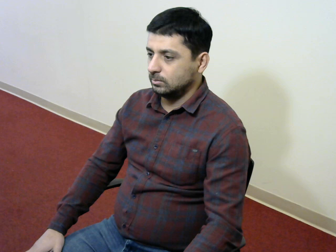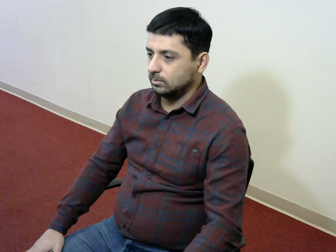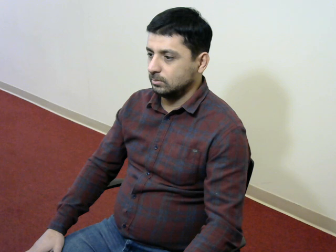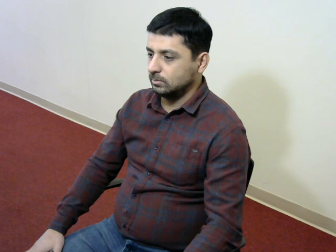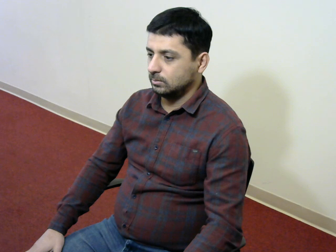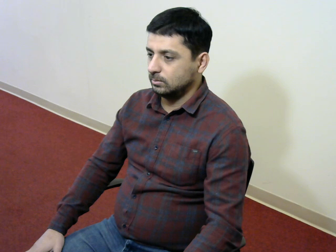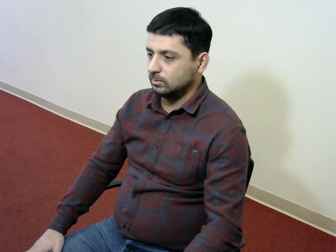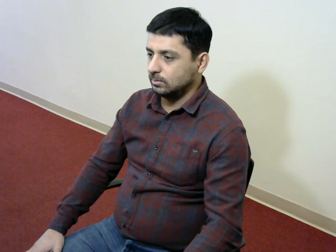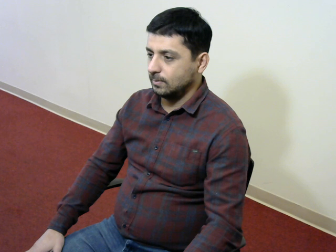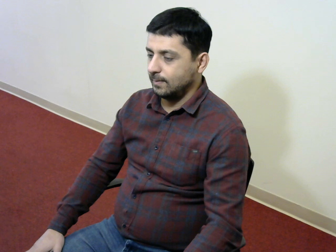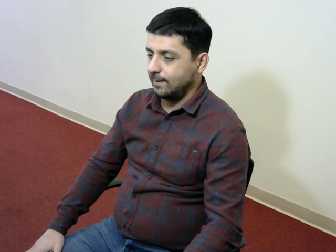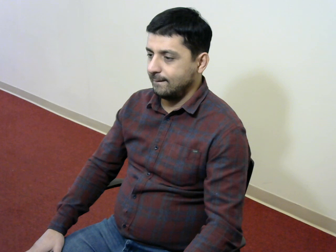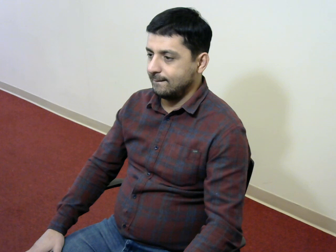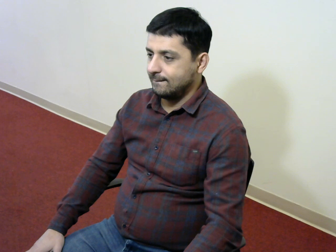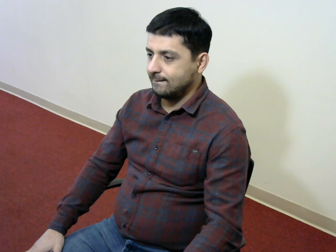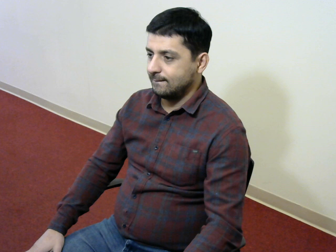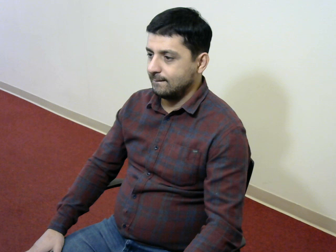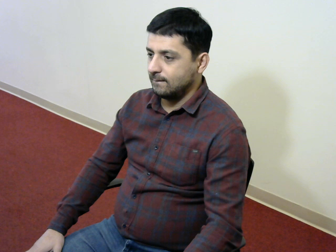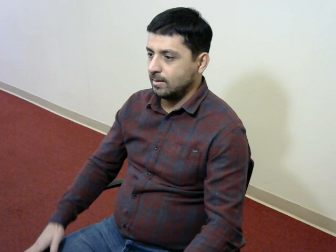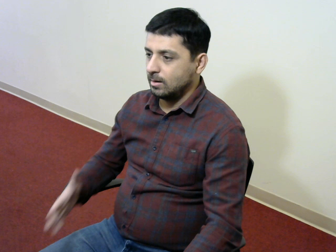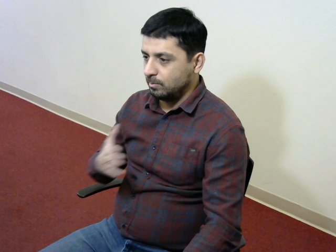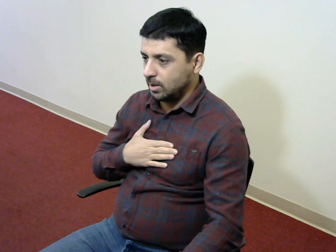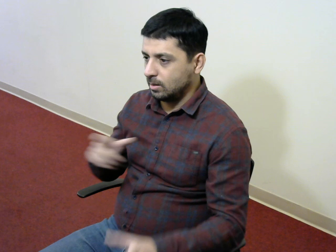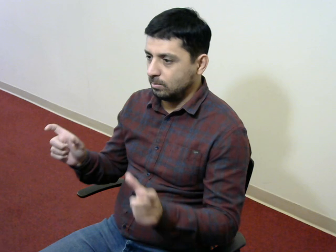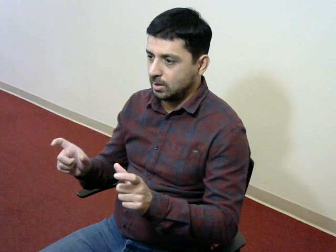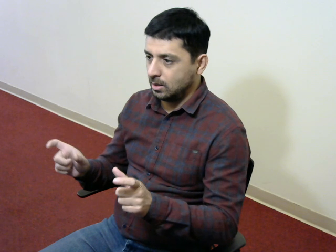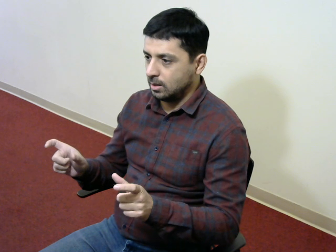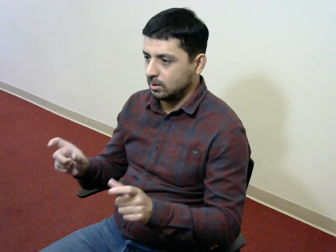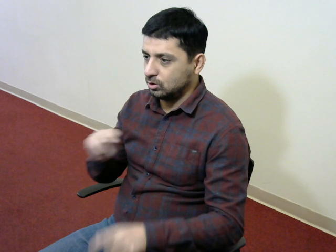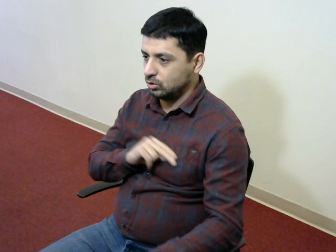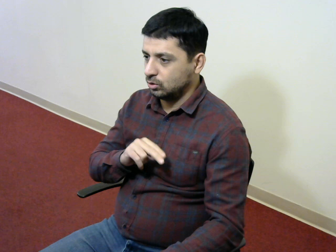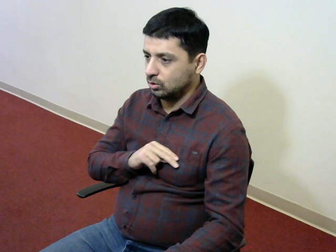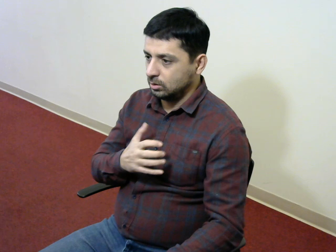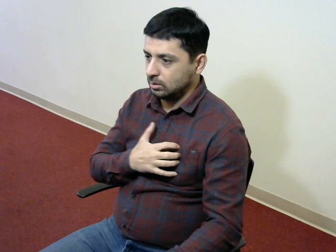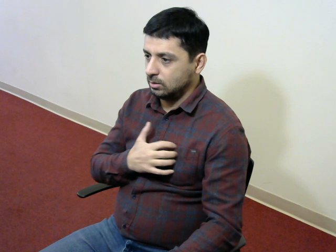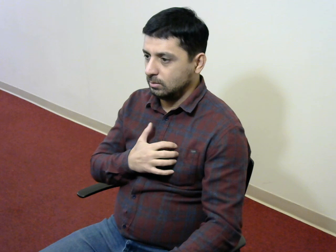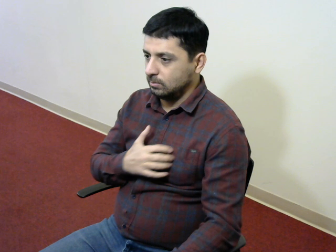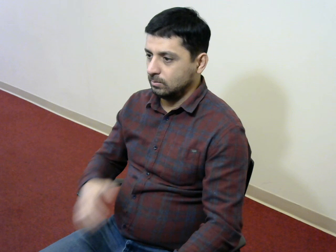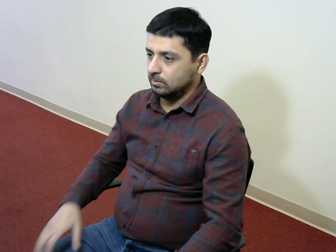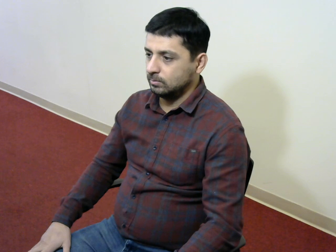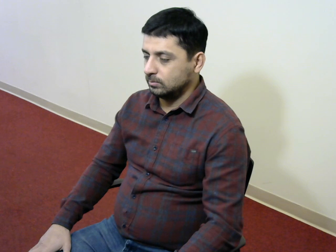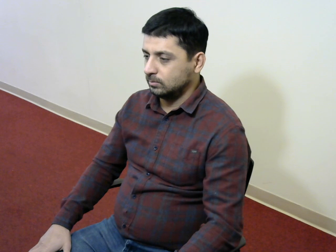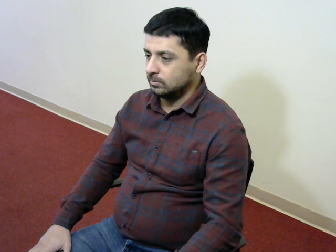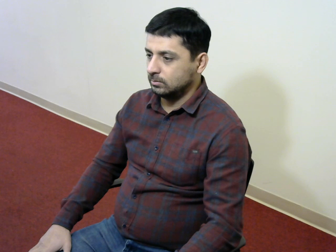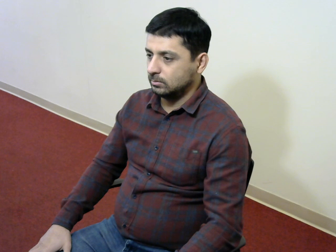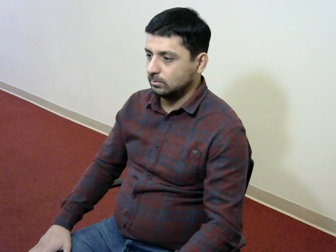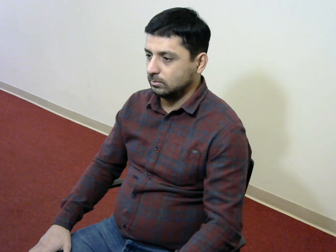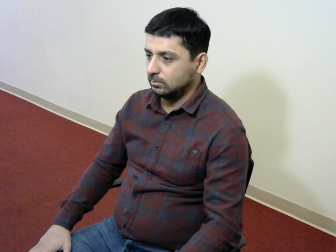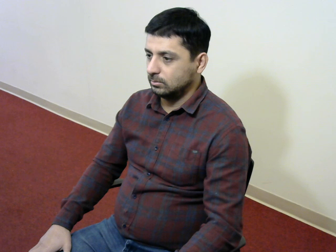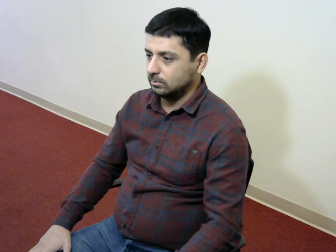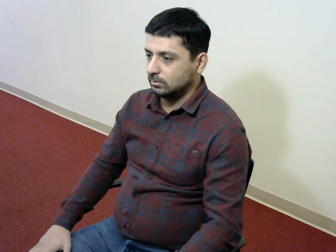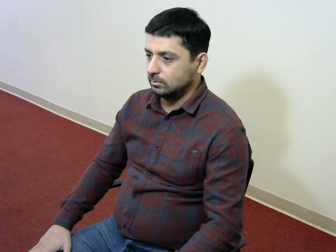Mən marketdə işləmək istəyirəm